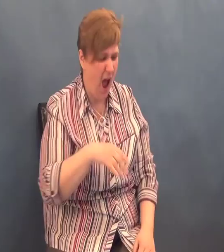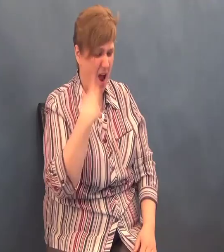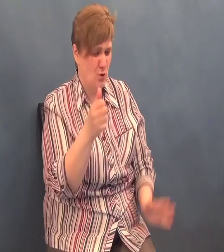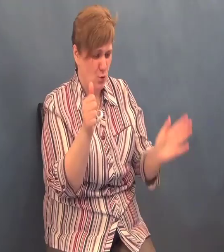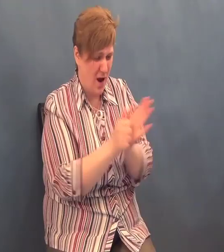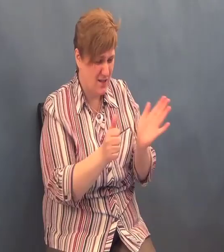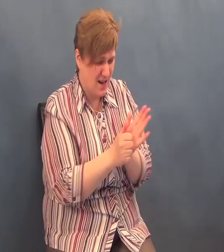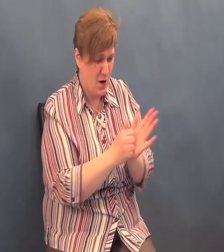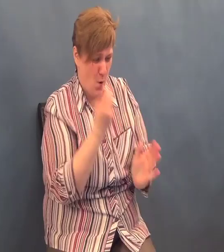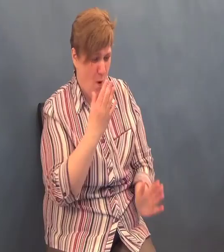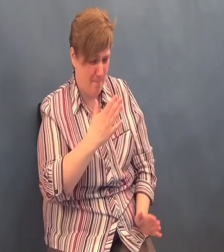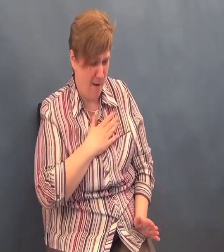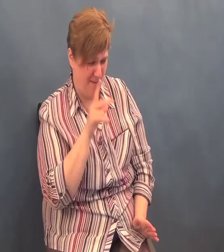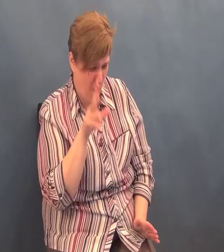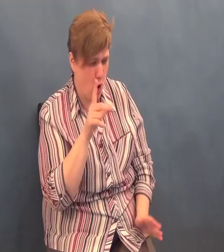A szesnastego to nieźle, mam dwie godziny.